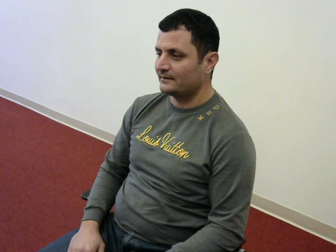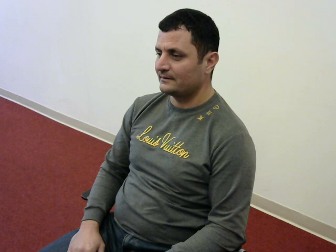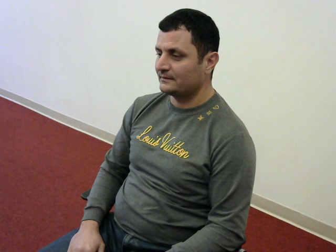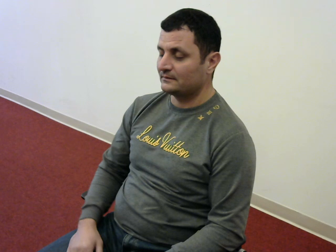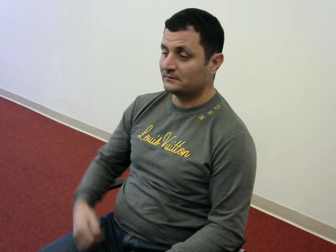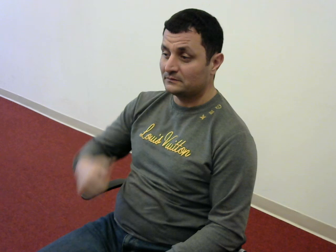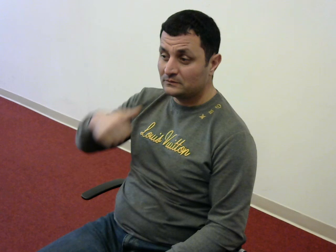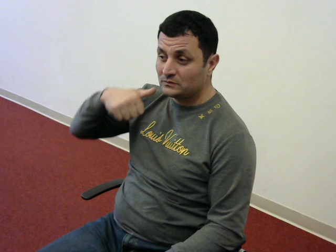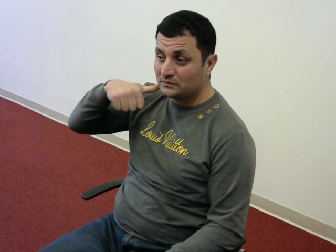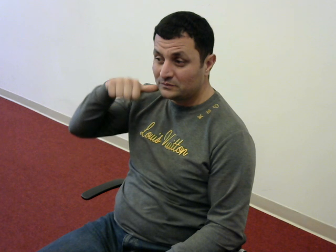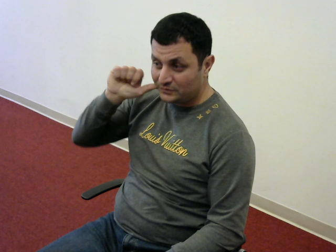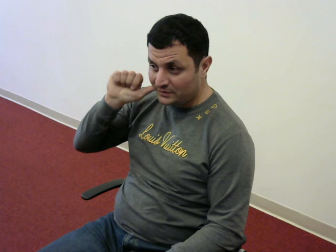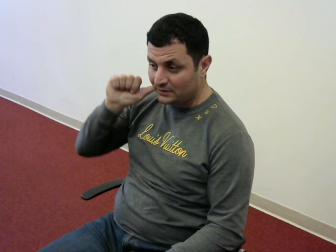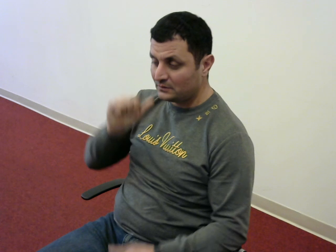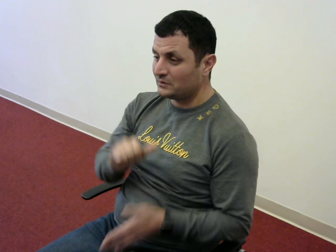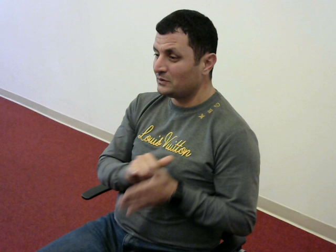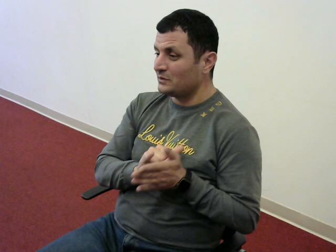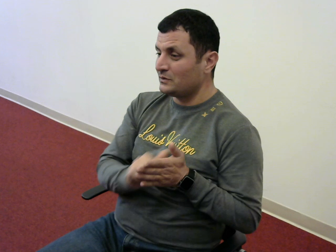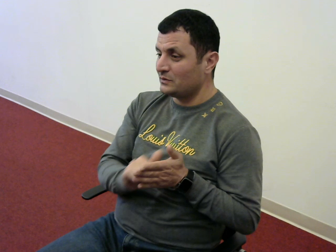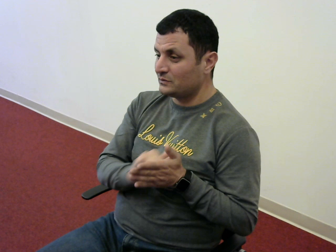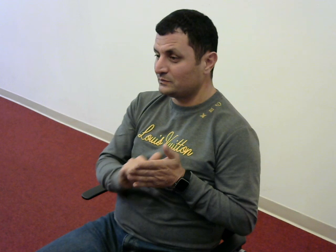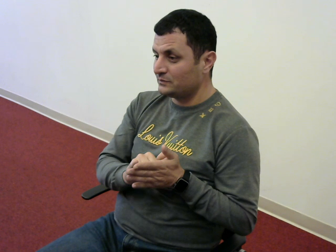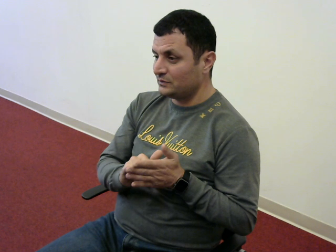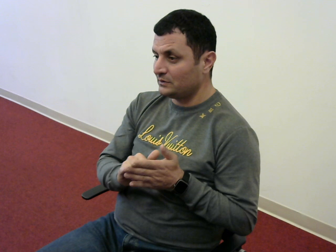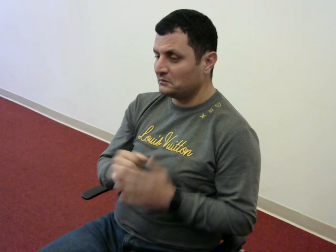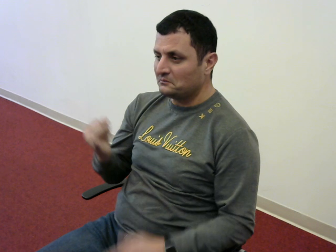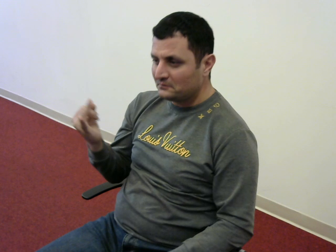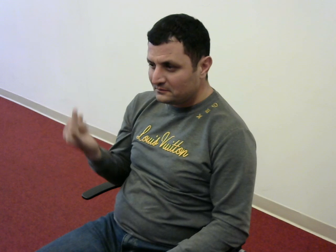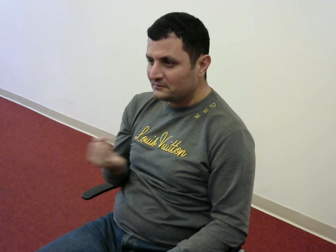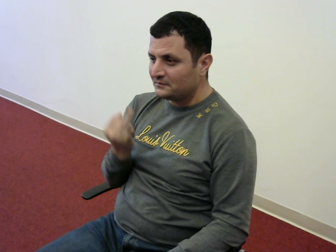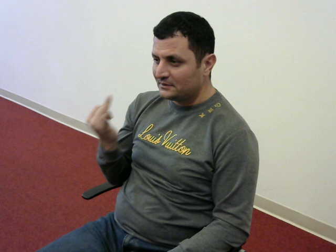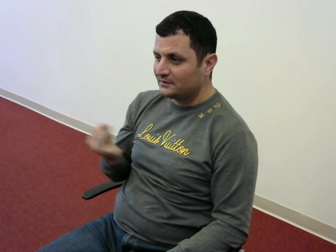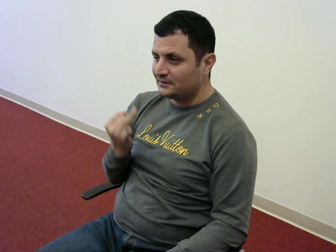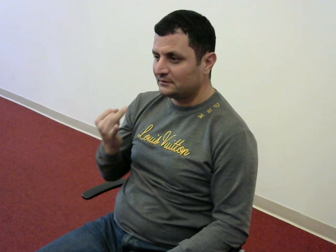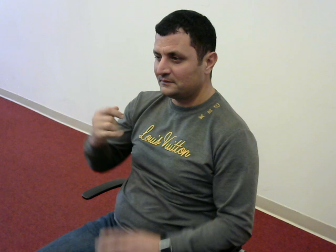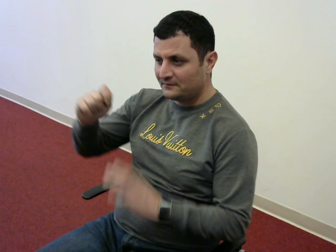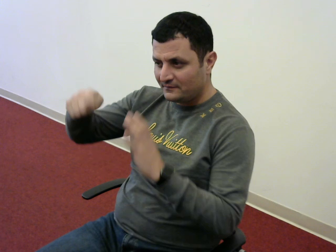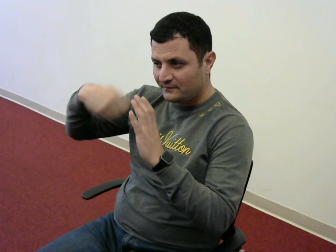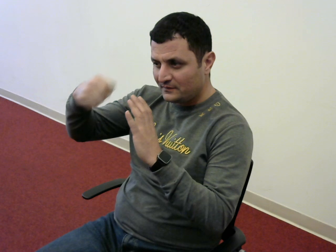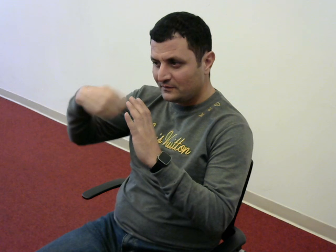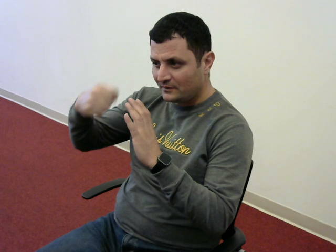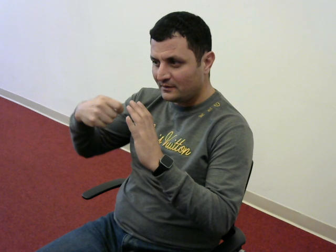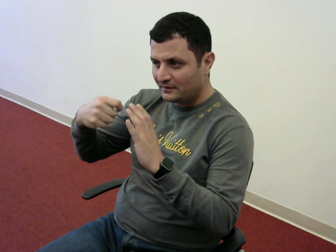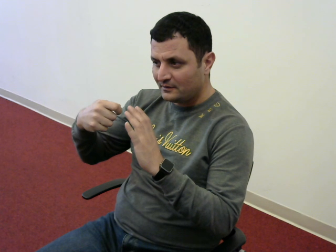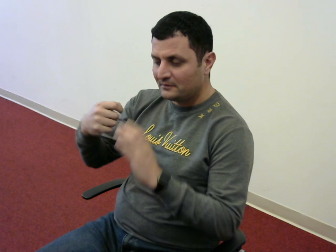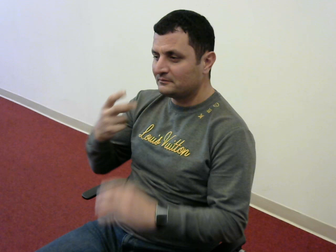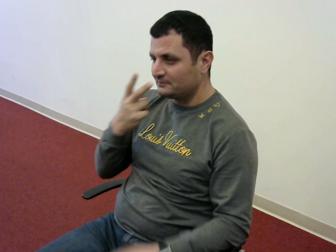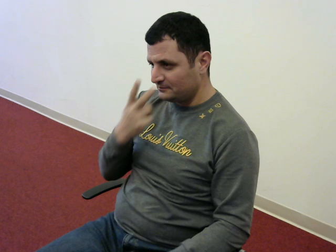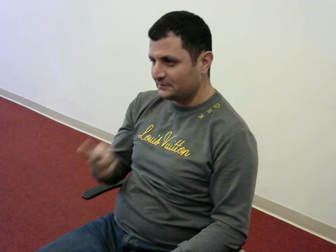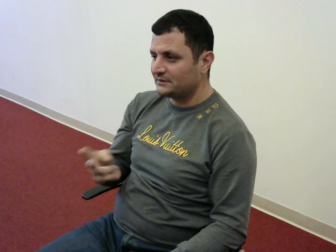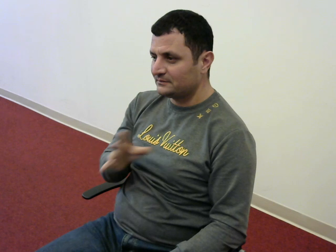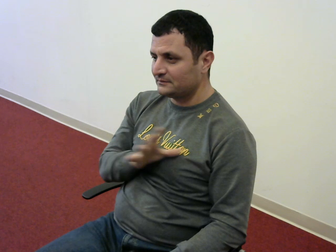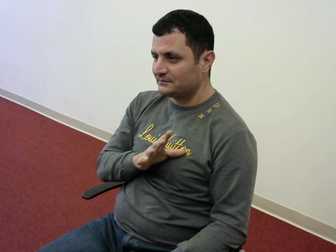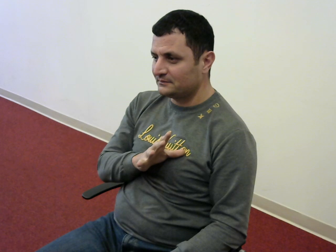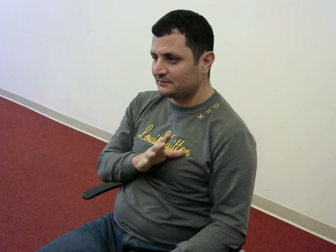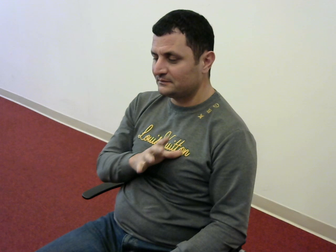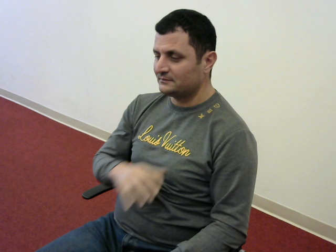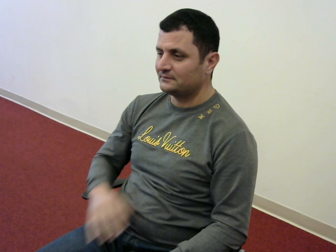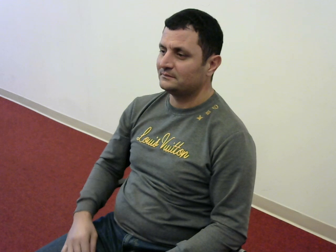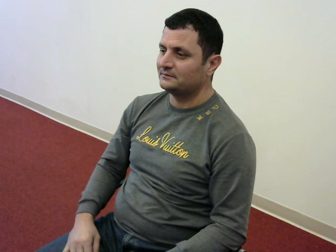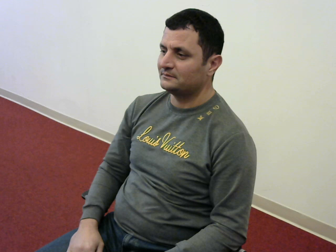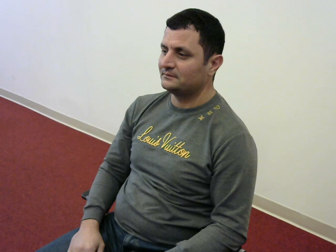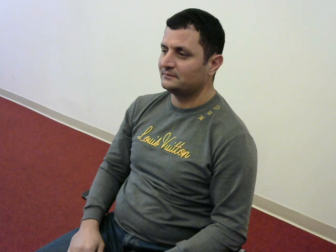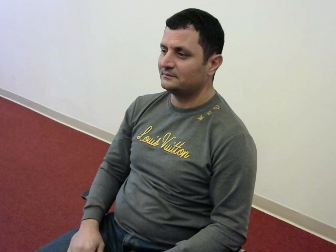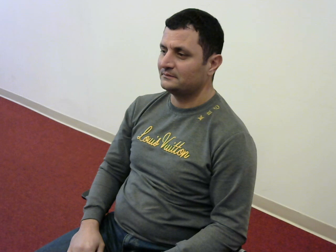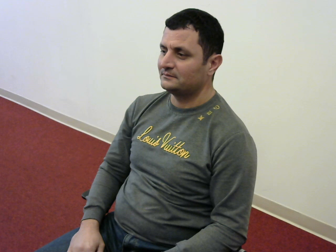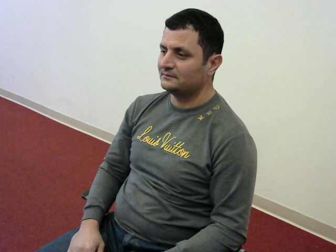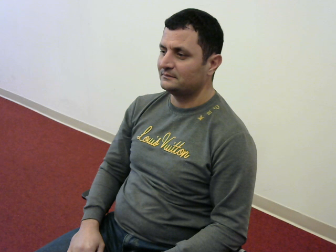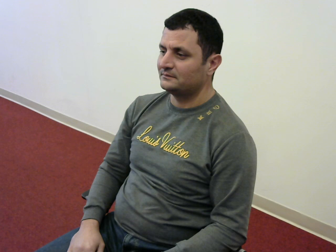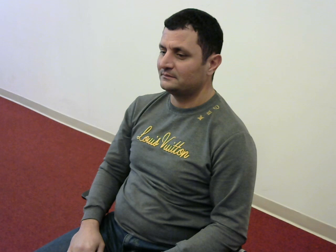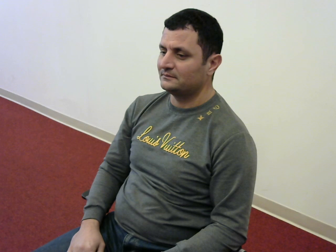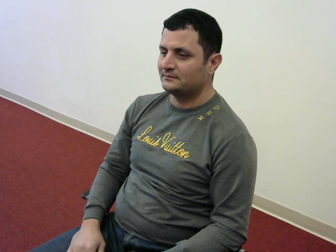Dünən YouTube da maraqlı videoya baxmışam